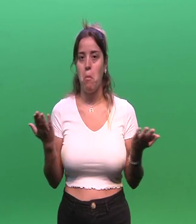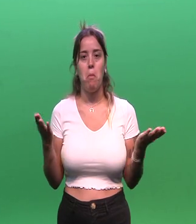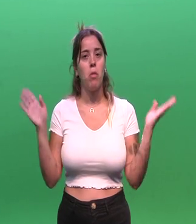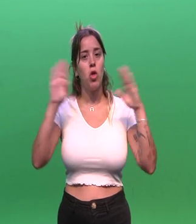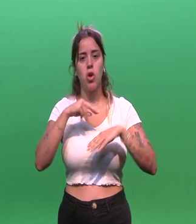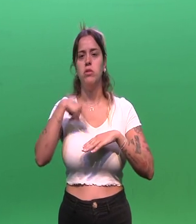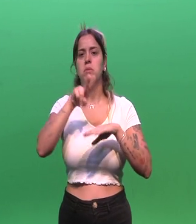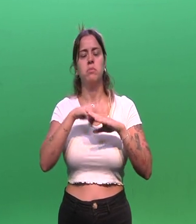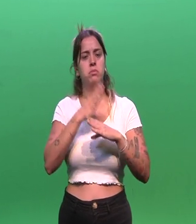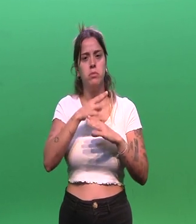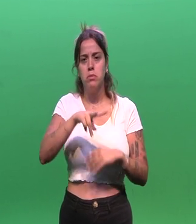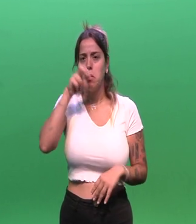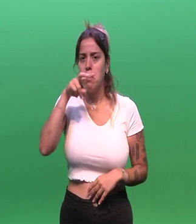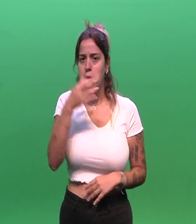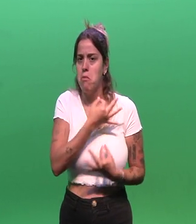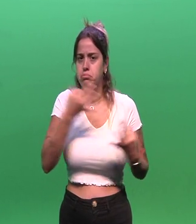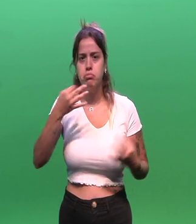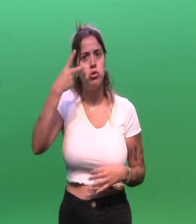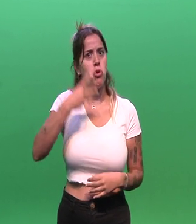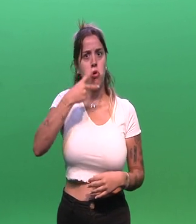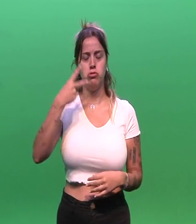No, quan estic estirada a la nit, sempre respiro bé pel nas i per la boca.